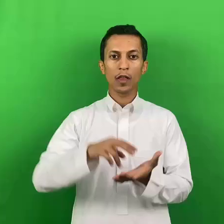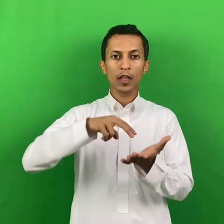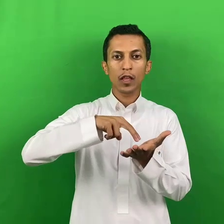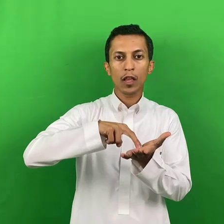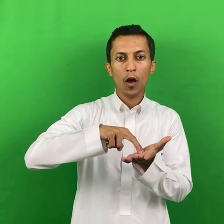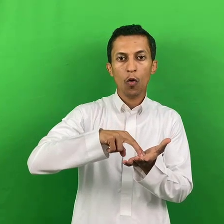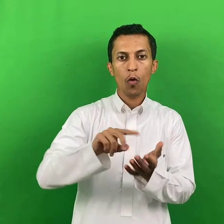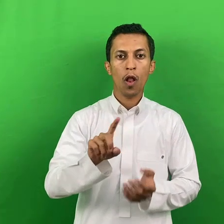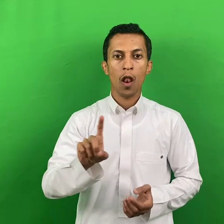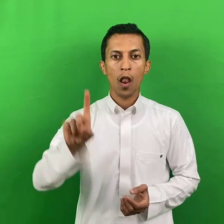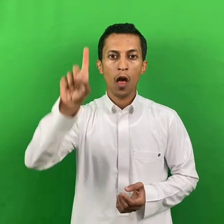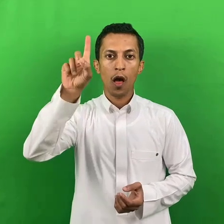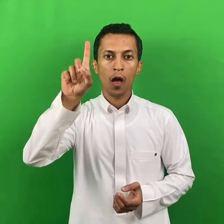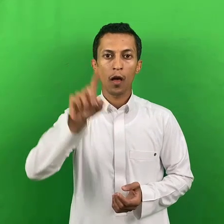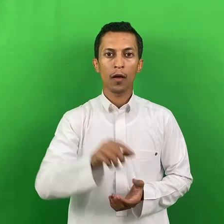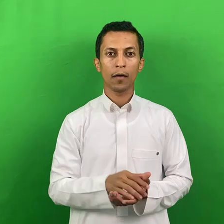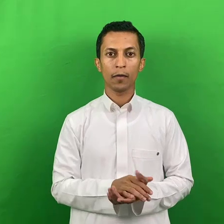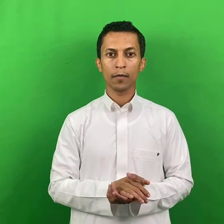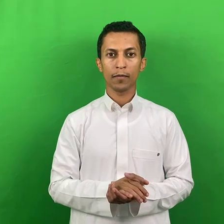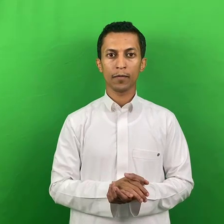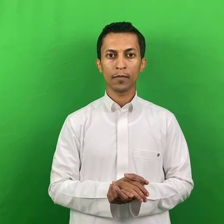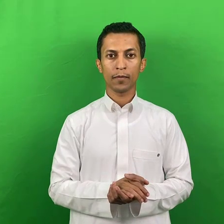تقوى الله